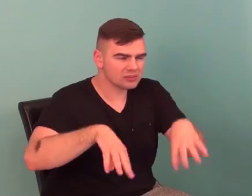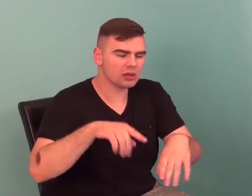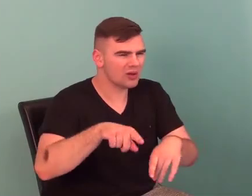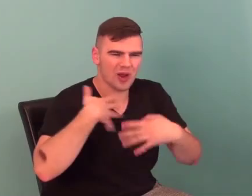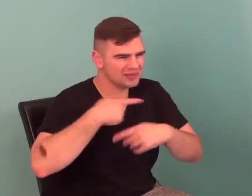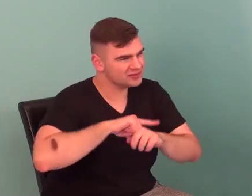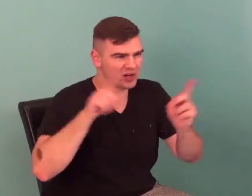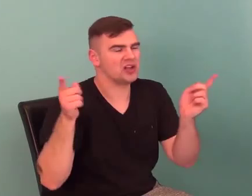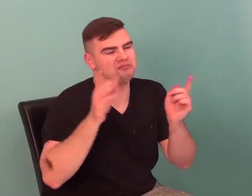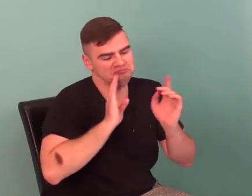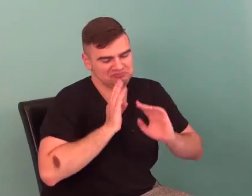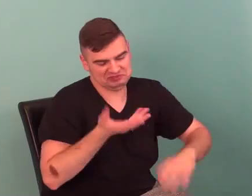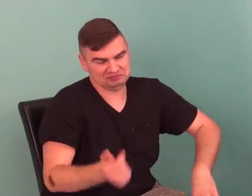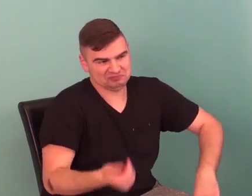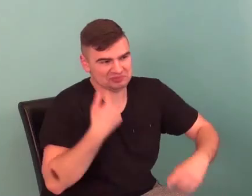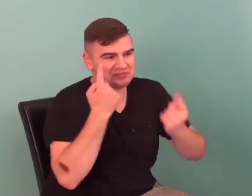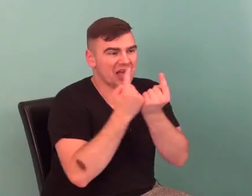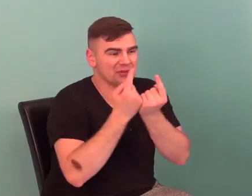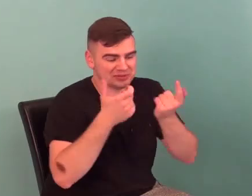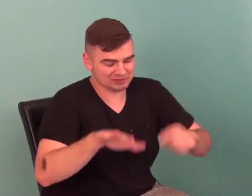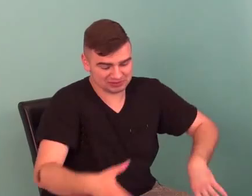To dlatego nie wolno tam się kąpać, gdzieś w fabryce może.